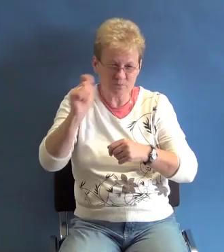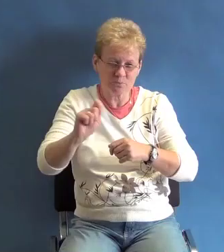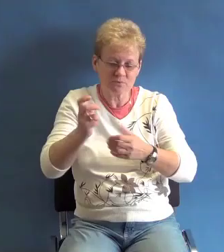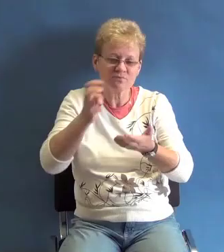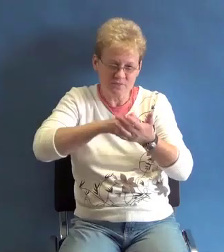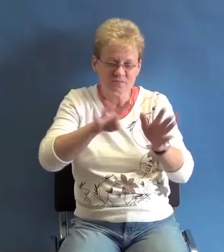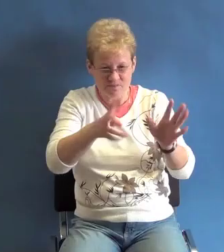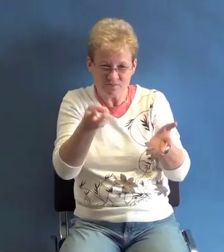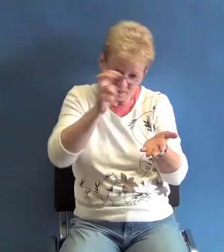To budzik, wiesz, budzik.